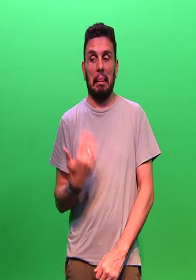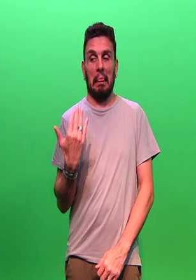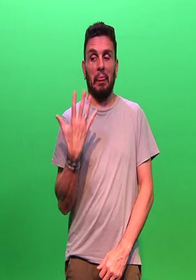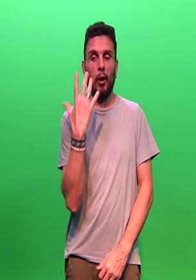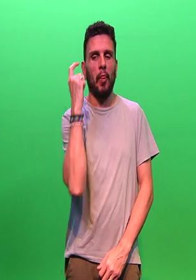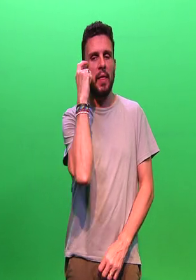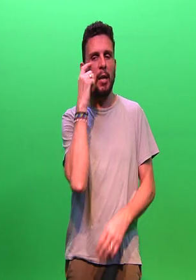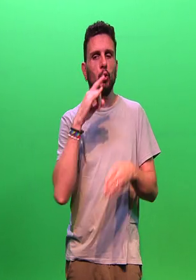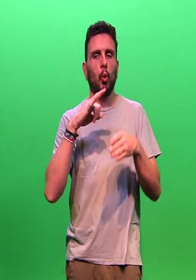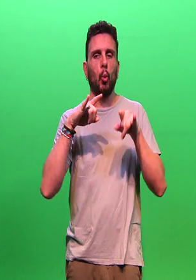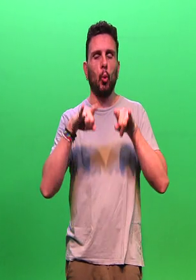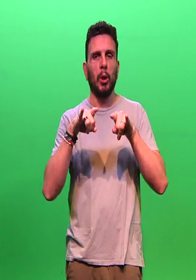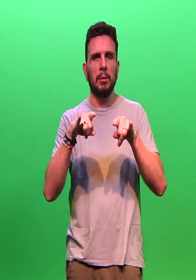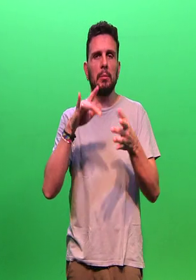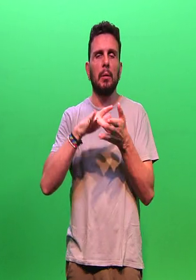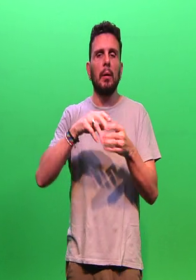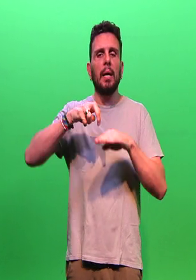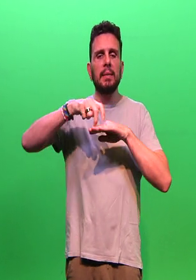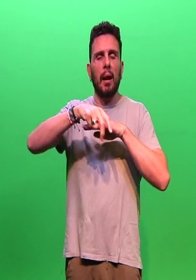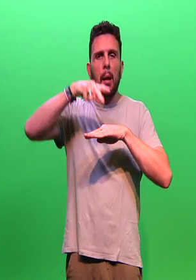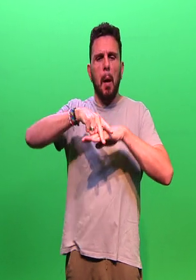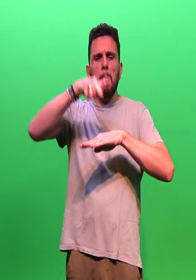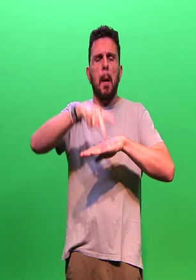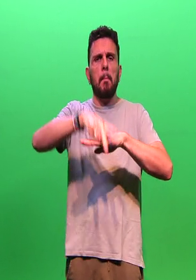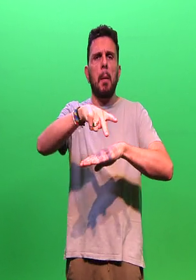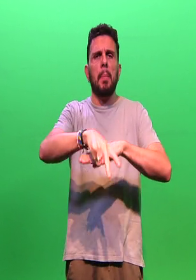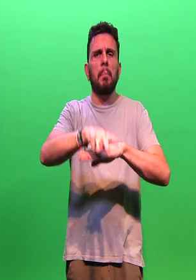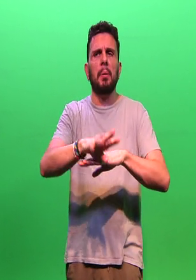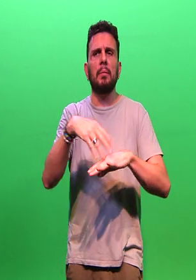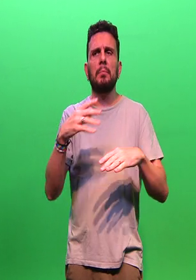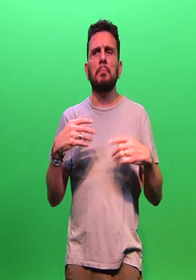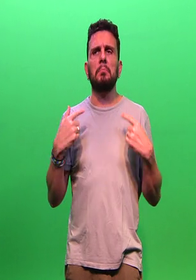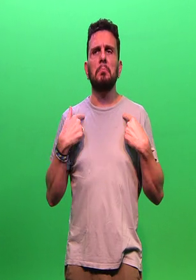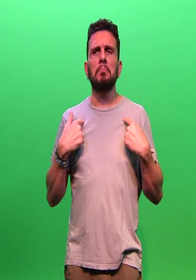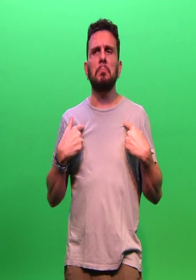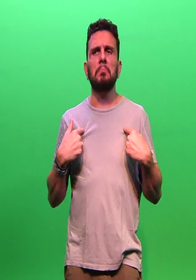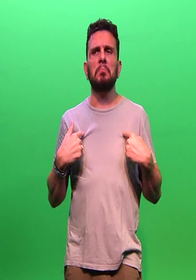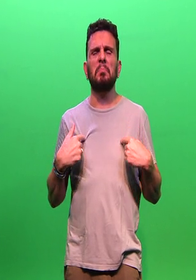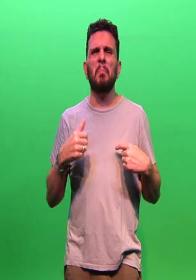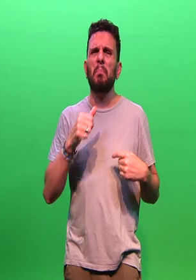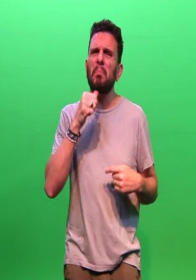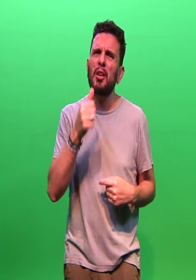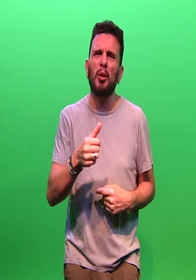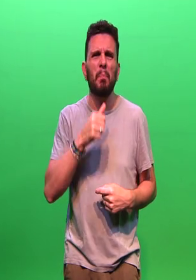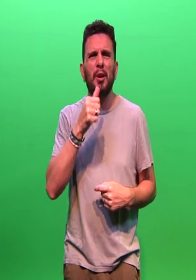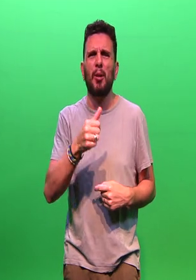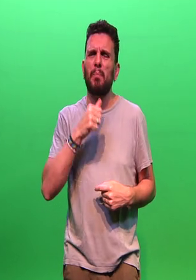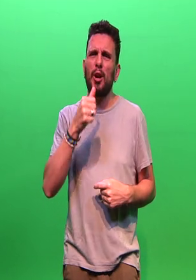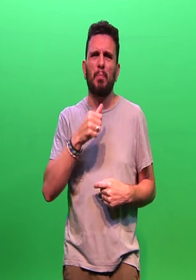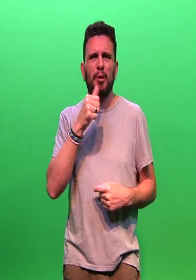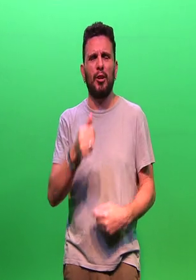Fa poc, fa cinc dies, dilluns, baixava les escales i vaig caure de cul, vaig baixar amb el cul. He sentit que em trobo pitjor.